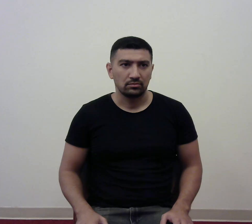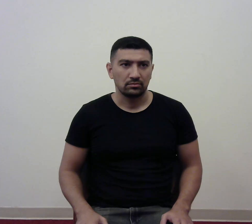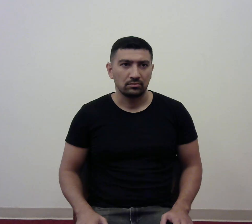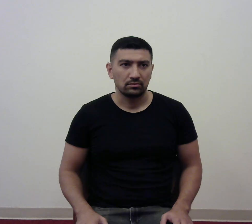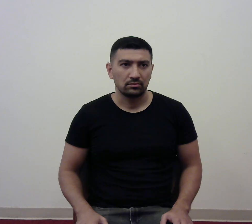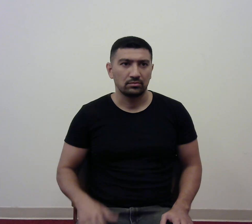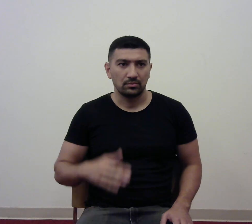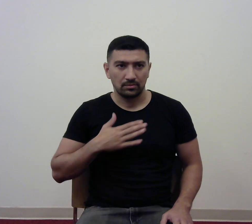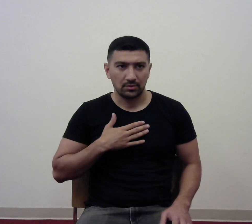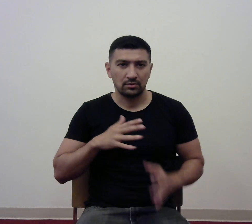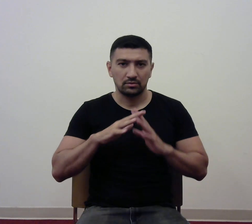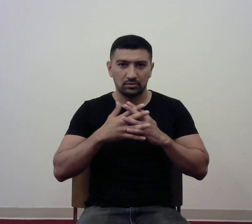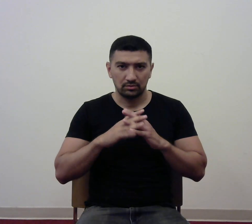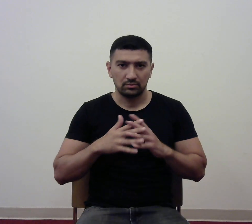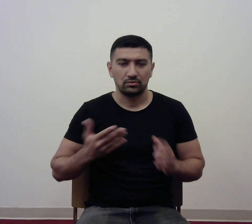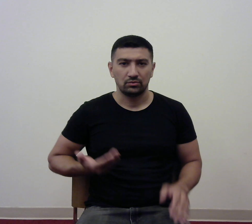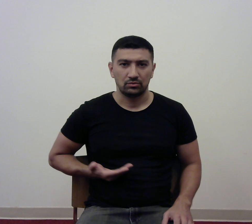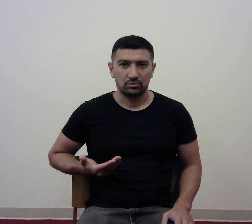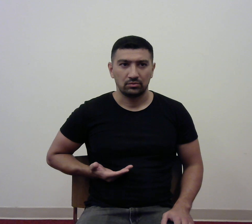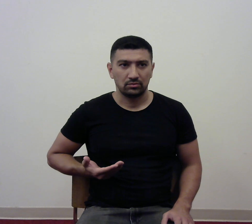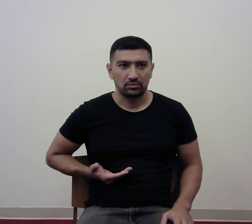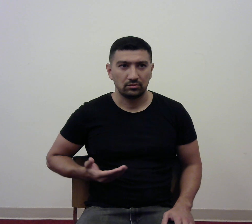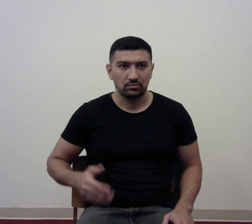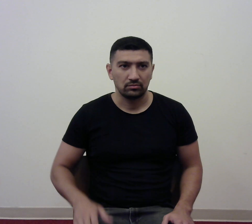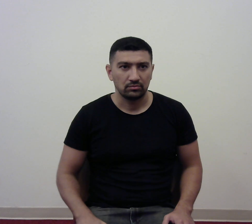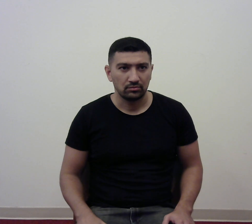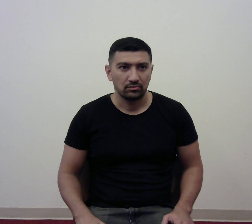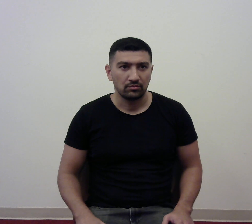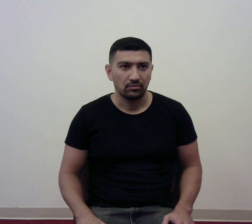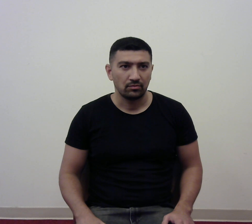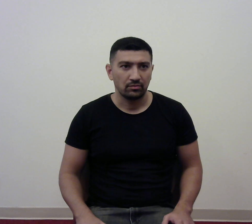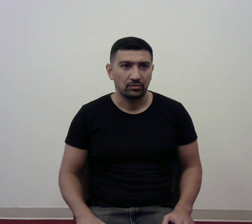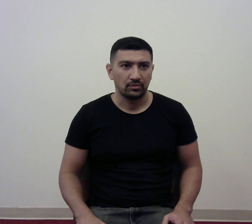Mən rayonda yaşayıram